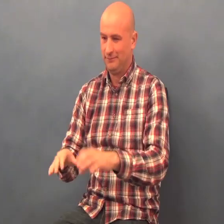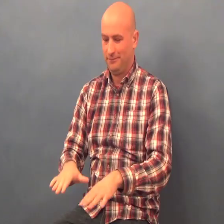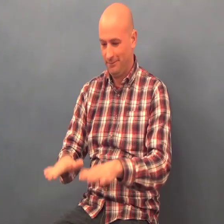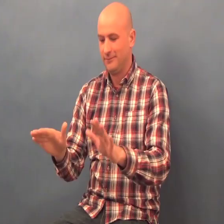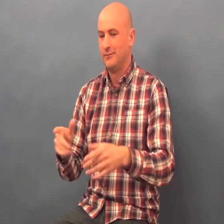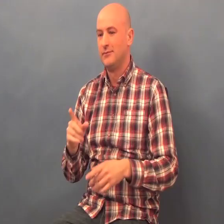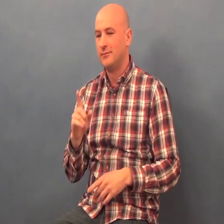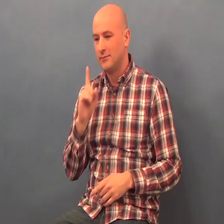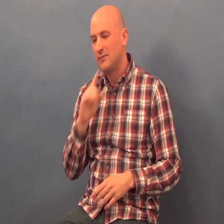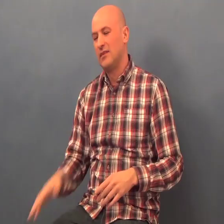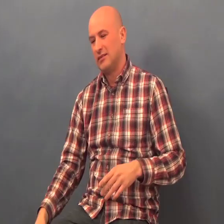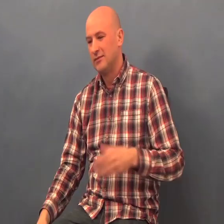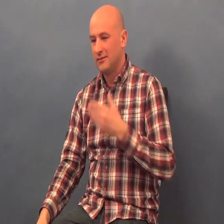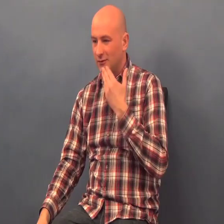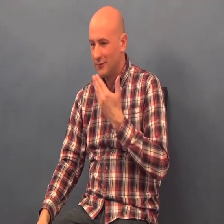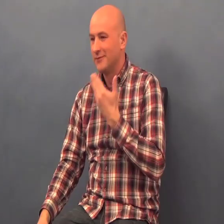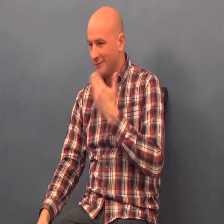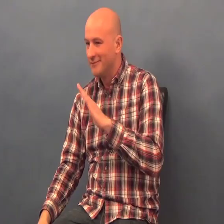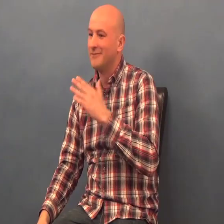Chłopak ze zranioną nogą dziękuje im.